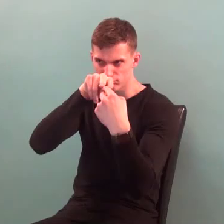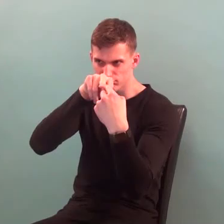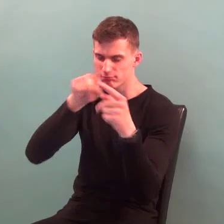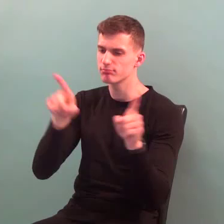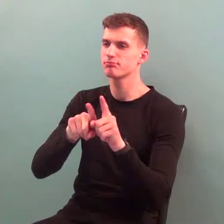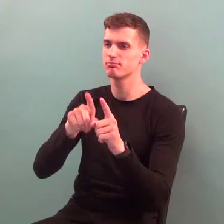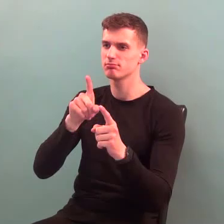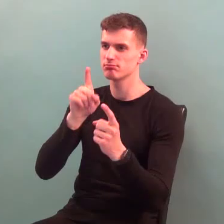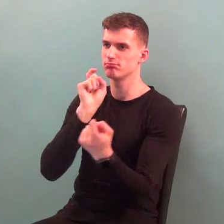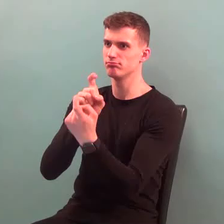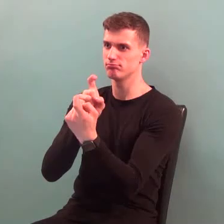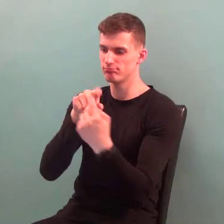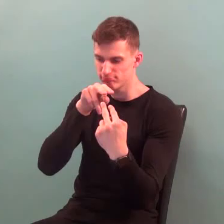Patrzą na siebie jak wrogowie.